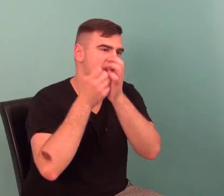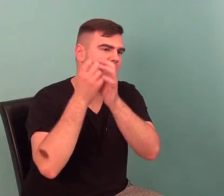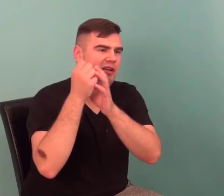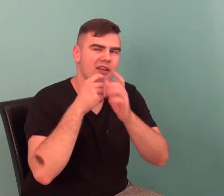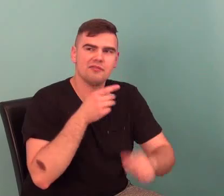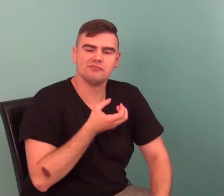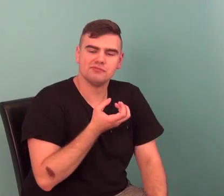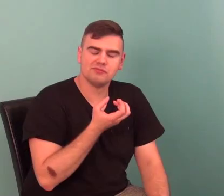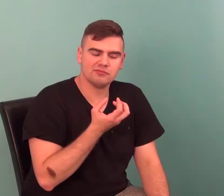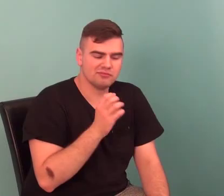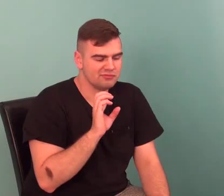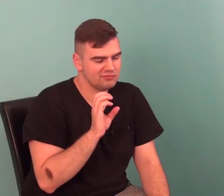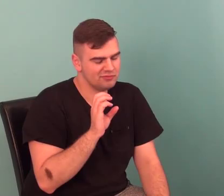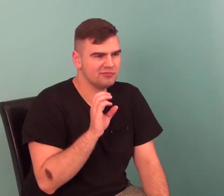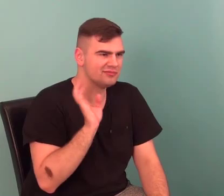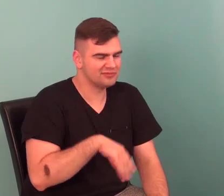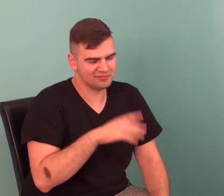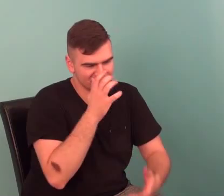A ten chłopak trzyma w ręku owoc, zastanawia się i zdecyduje się na szalony krok.